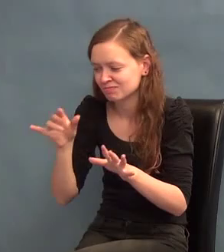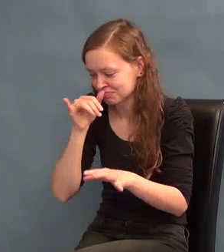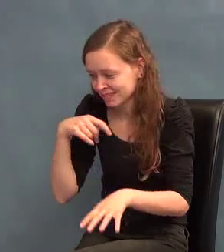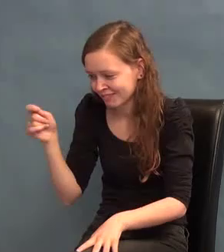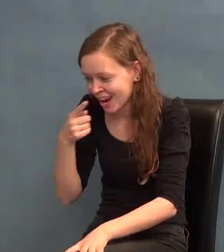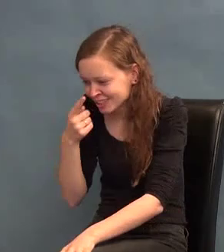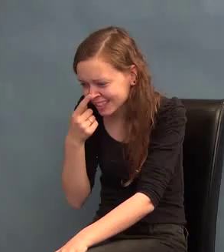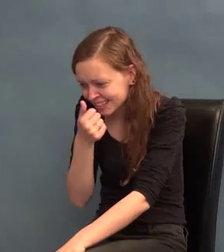Nie mogę, bo wyjeżdżam do Olsztyna.